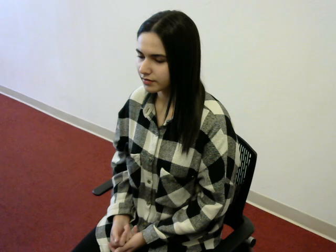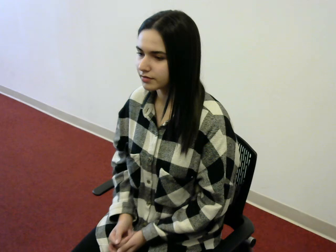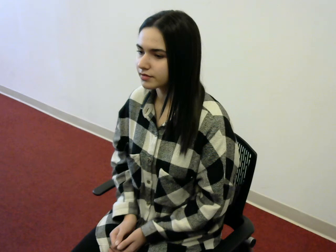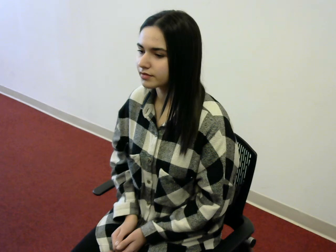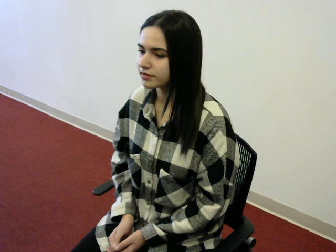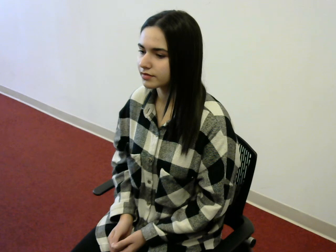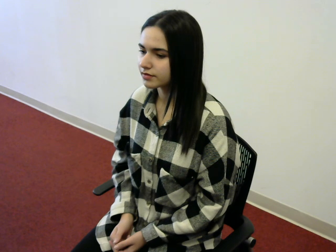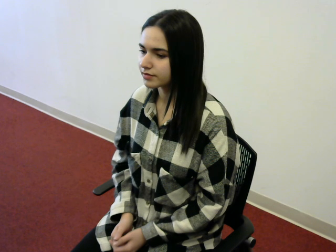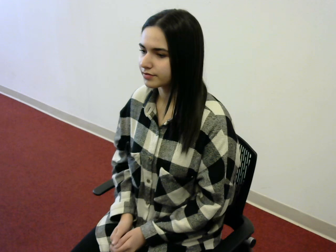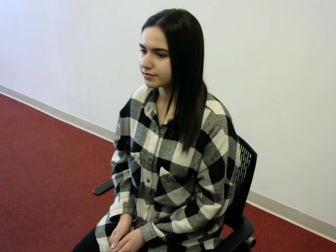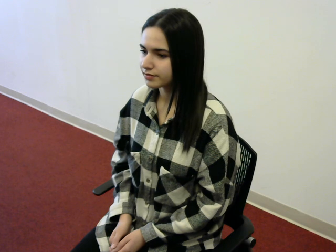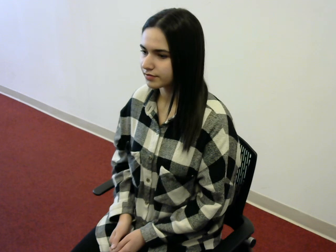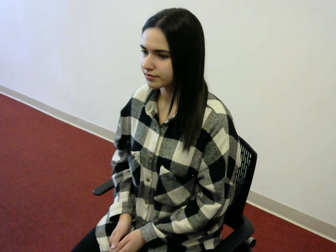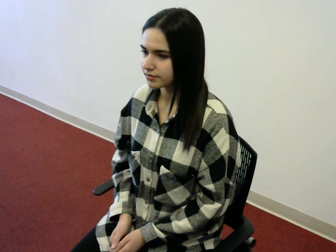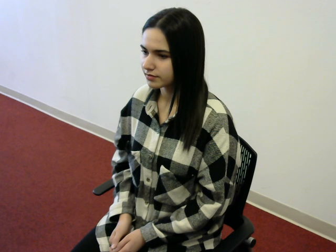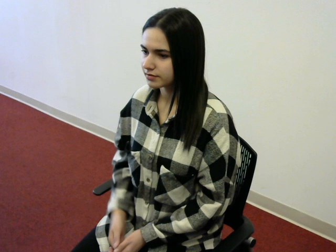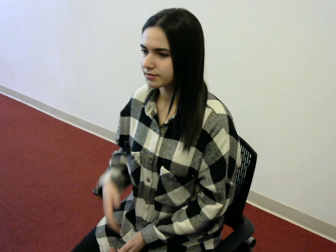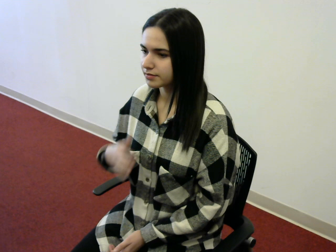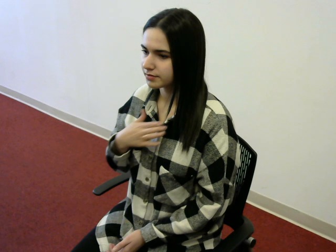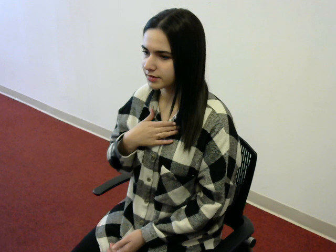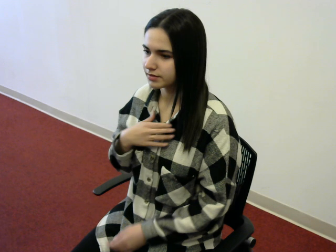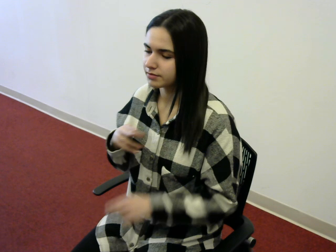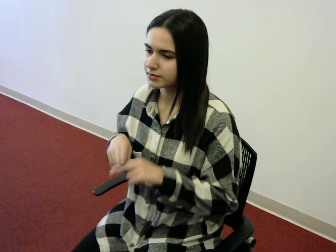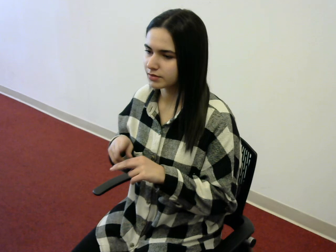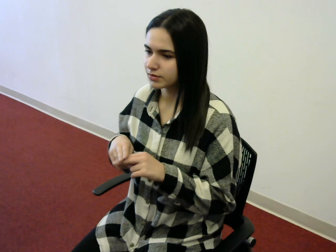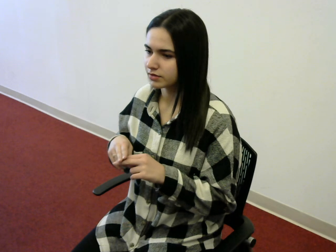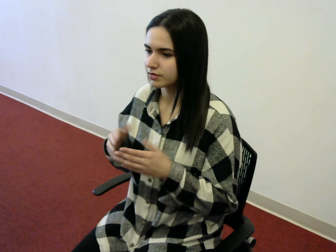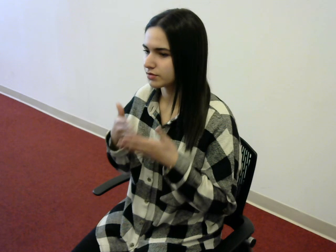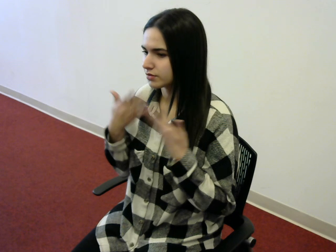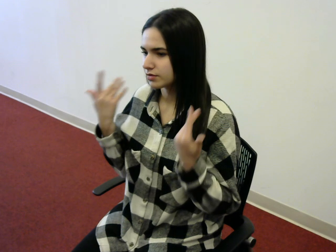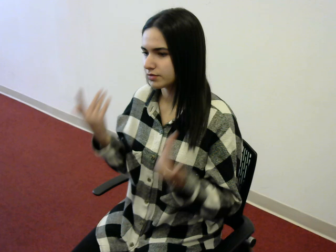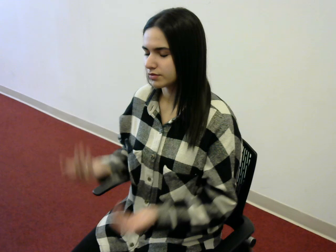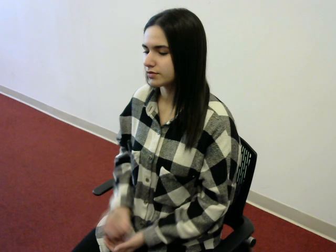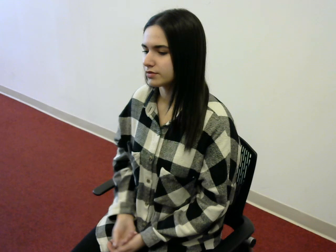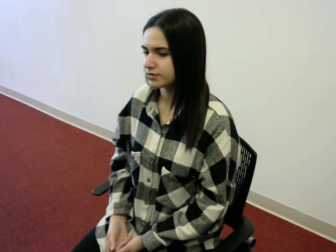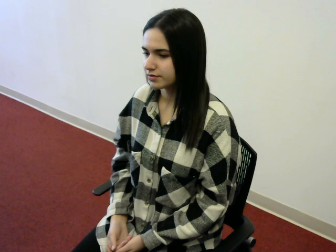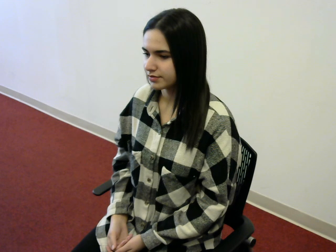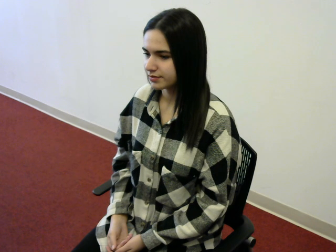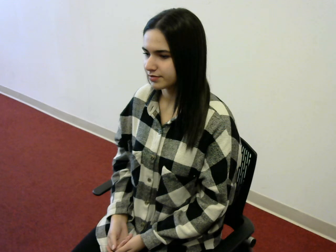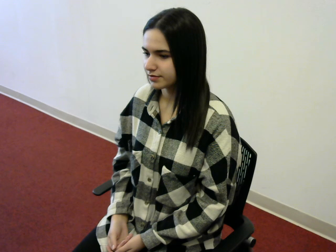Mənim şəxsiyyət vəsiqəm yoxdur